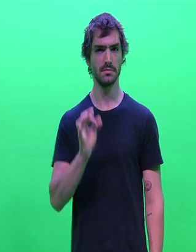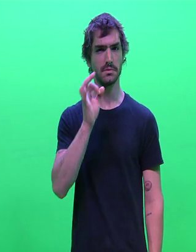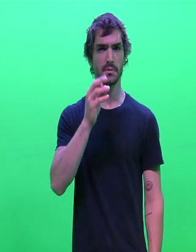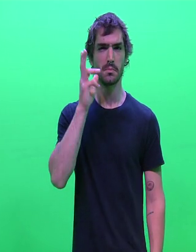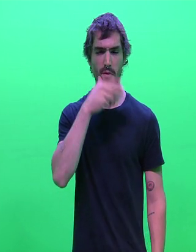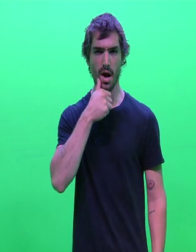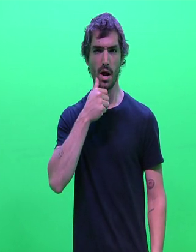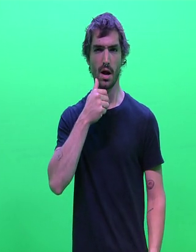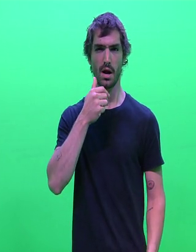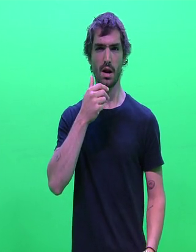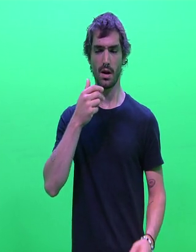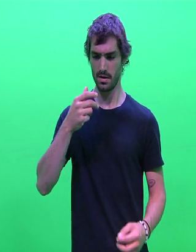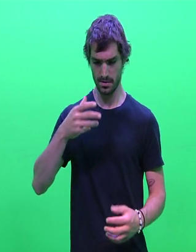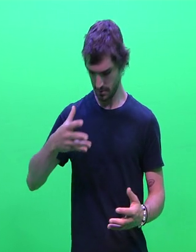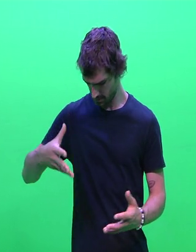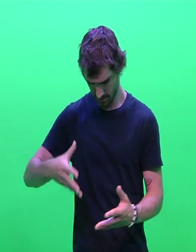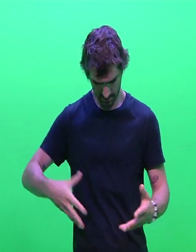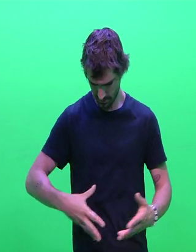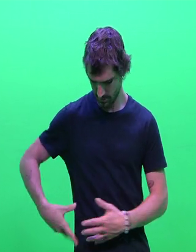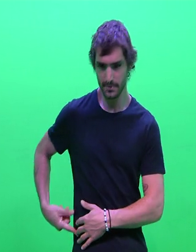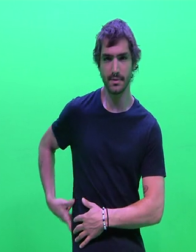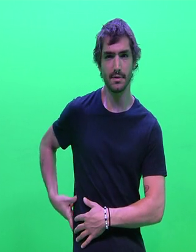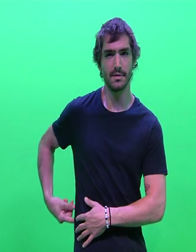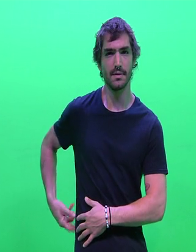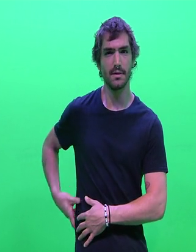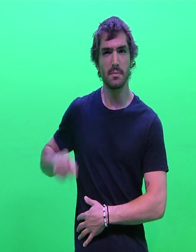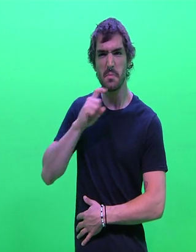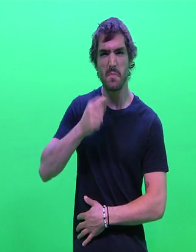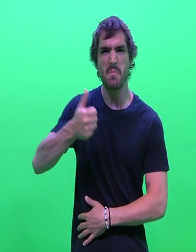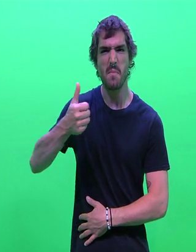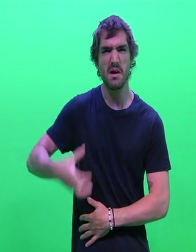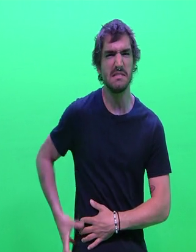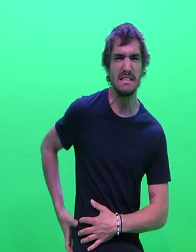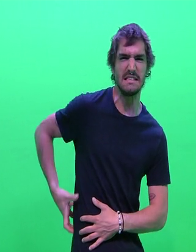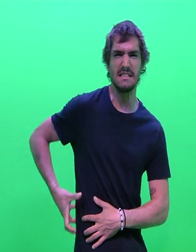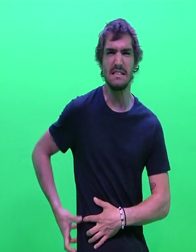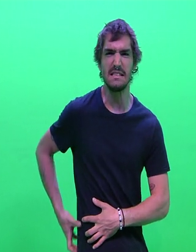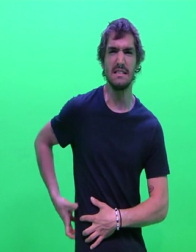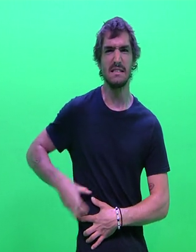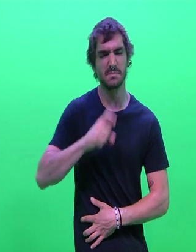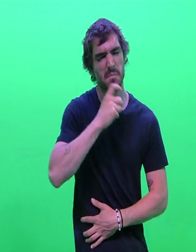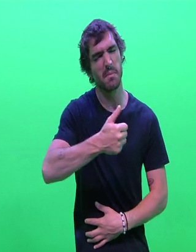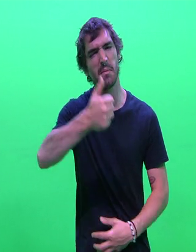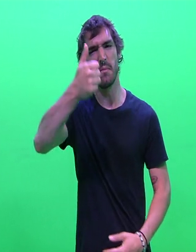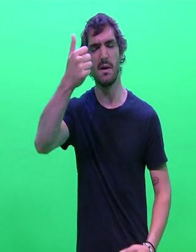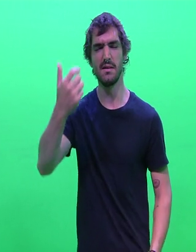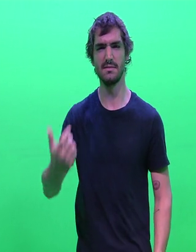Sí, em fa mal aquí, al maluc, el dolor va a més.